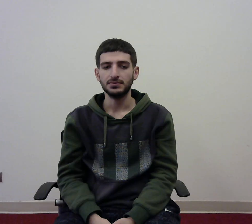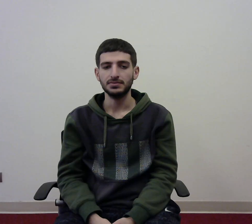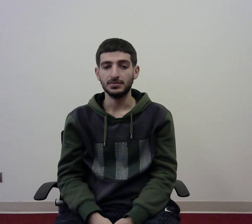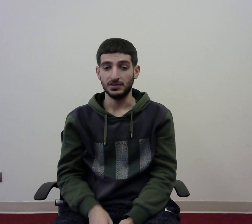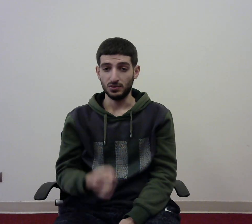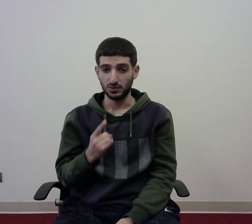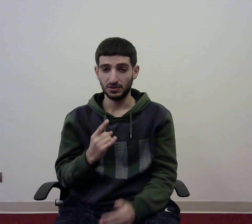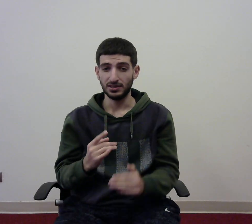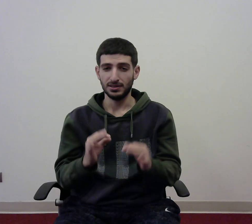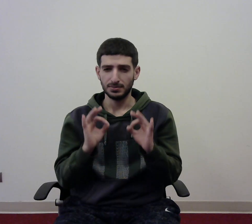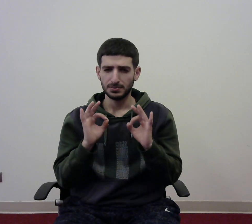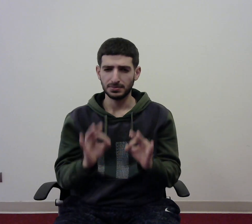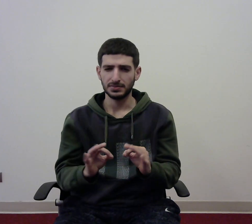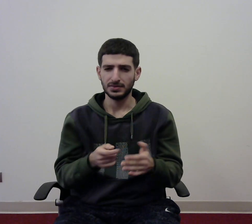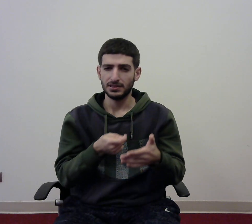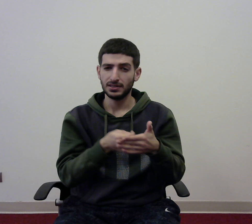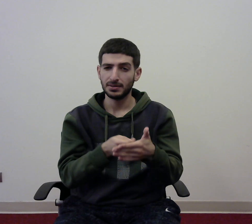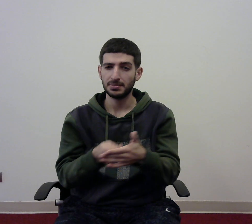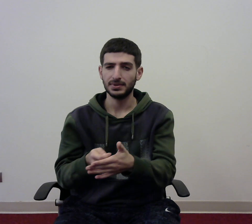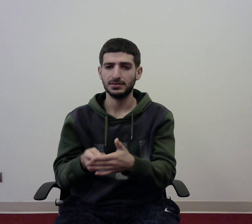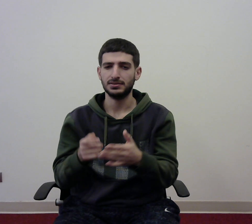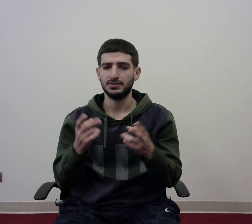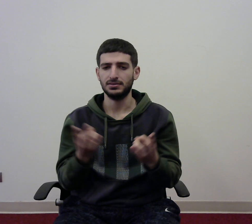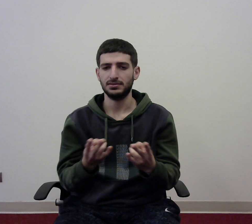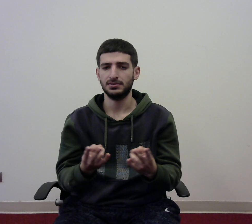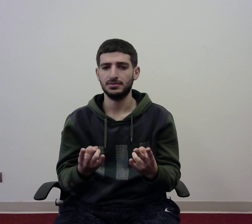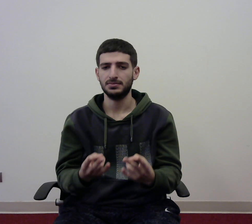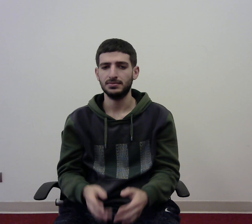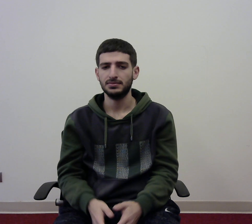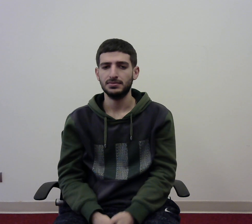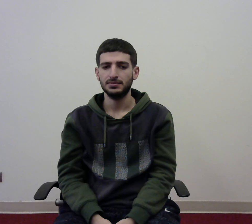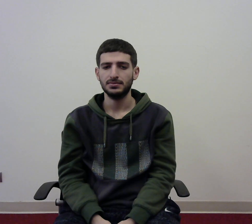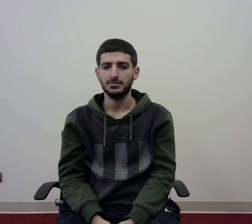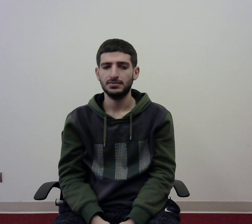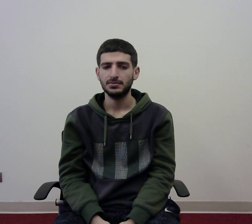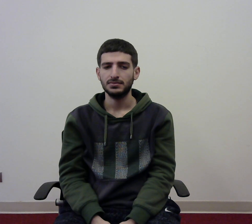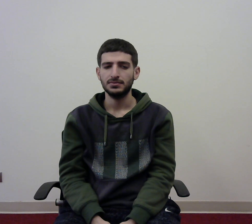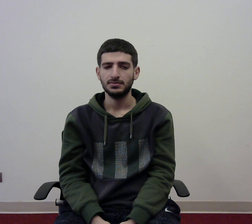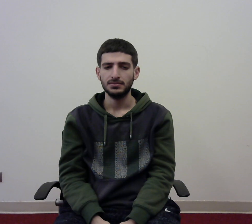Uşaqları düzgün qidalandırmaq lazımdır